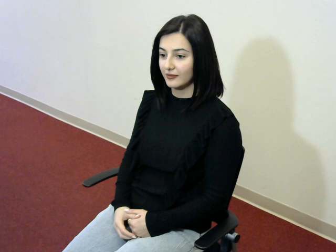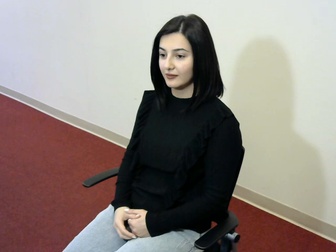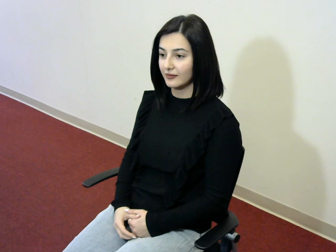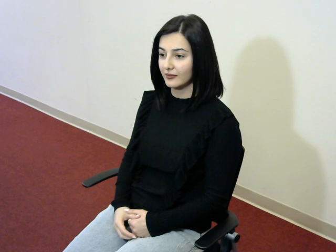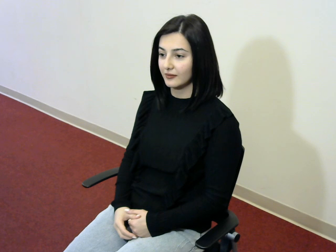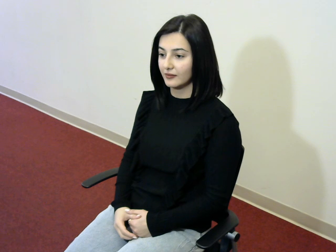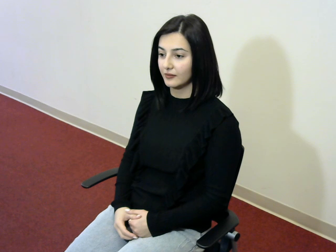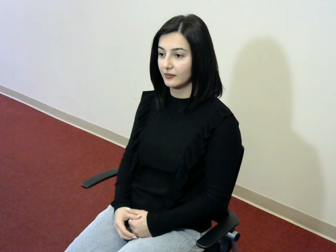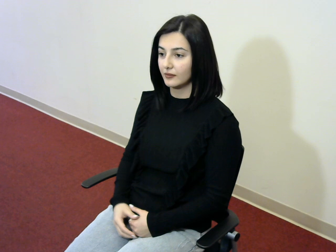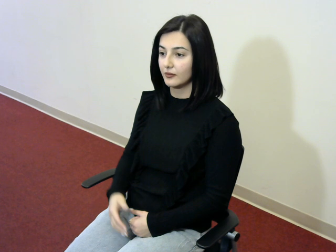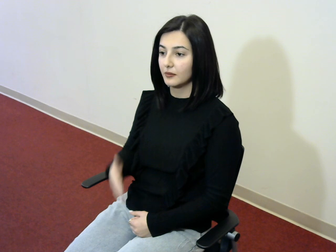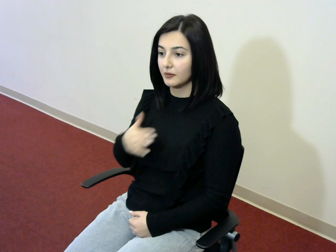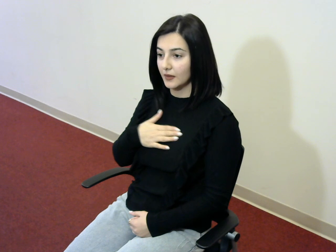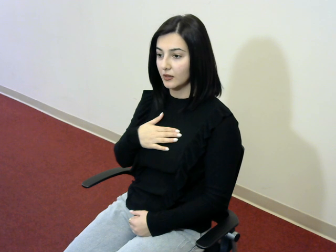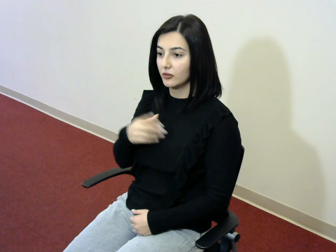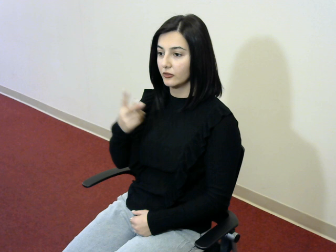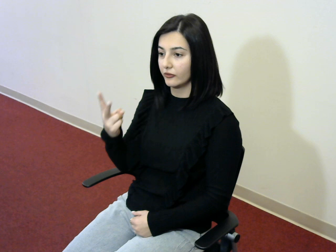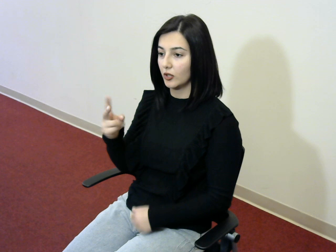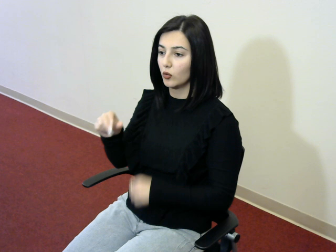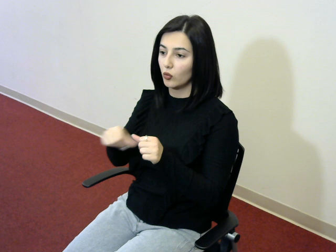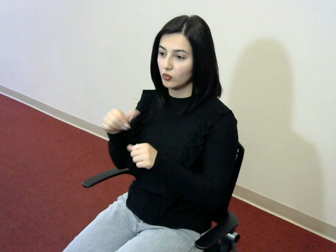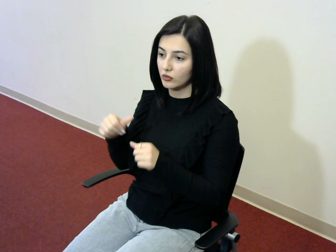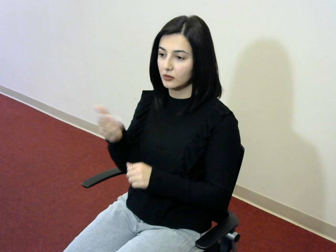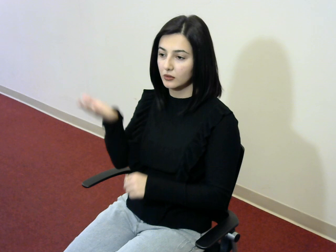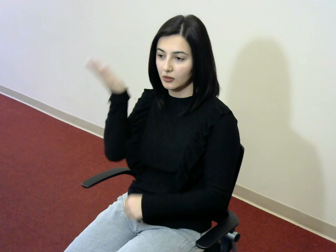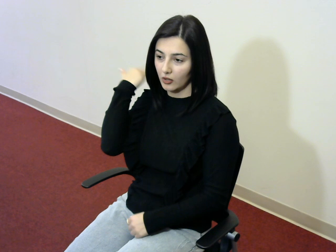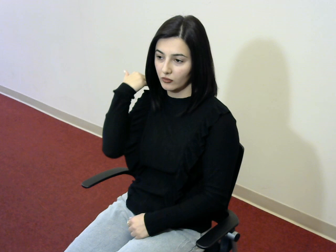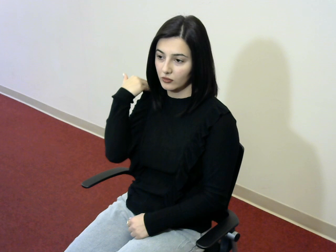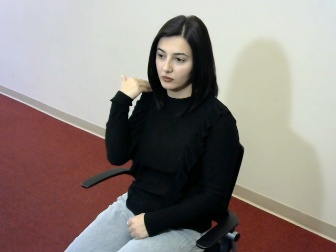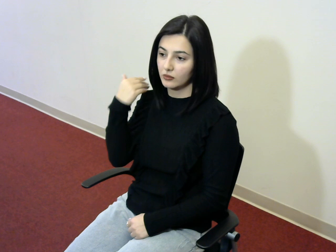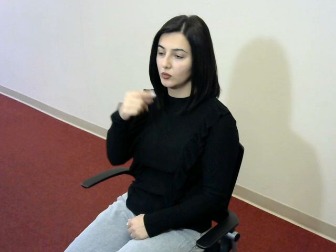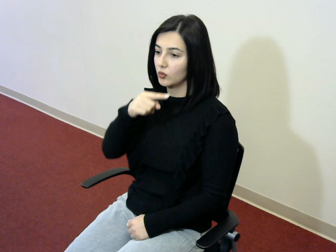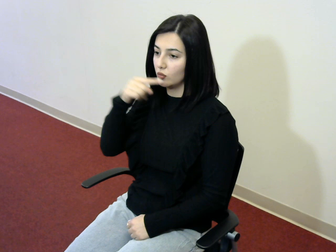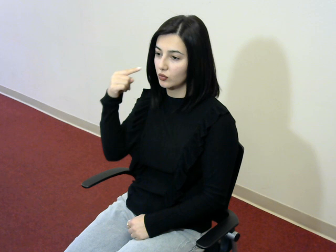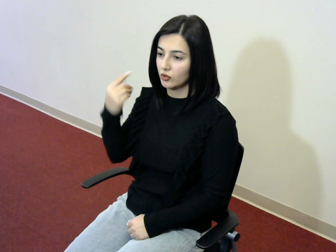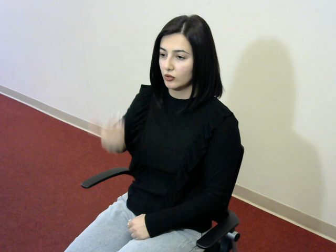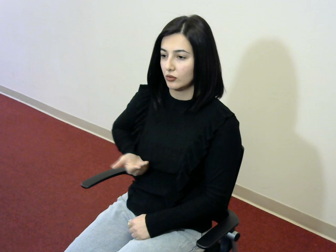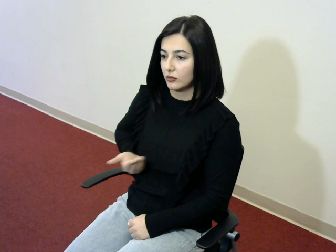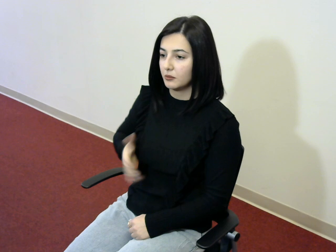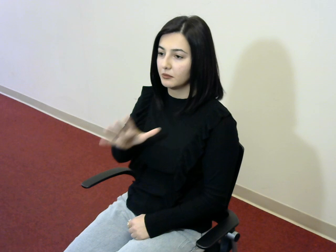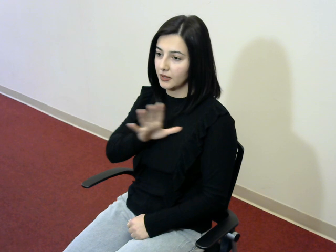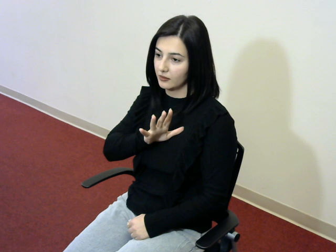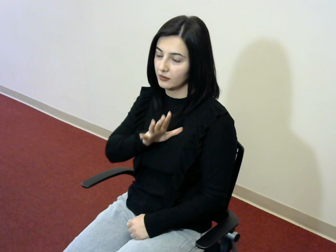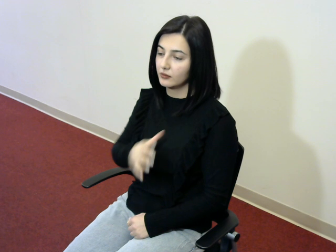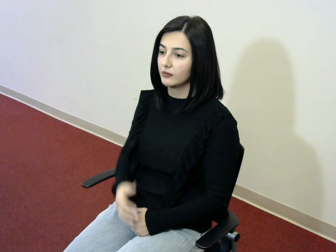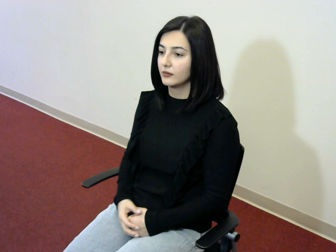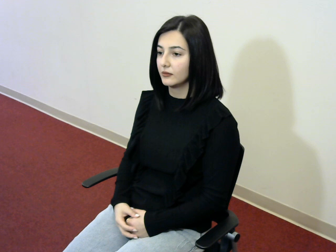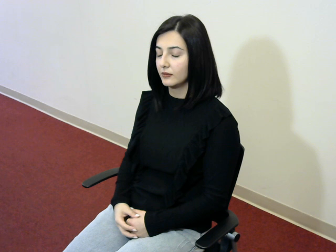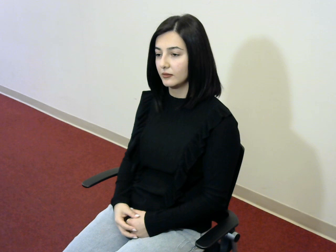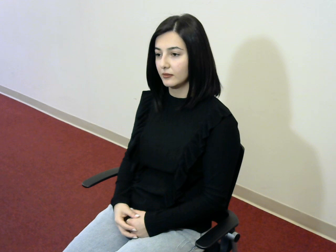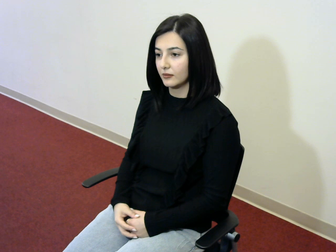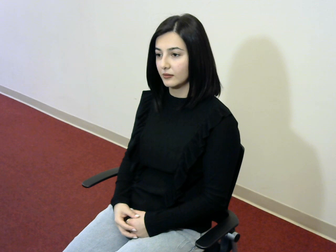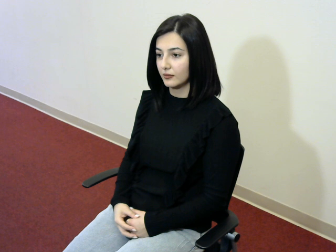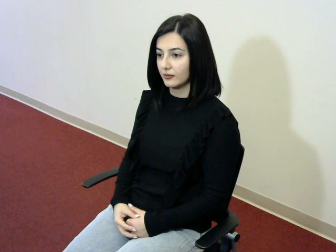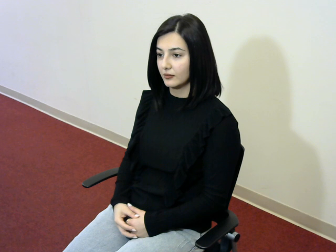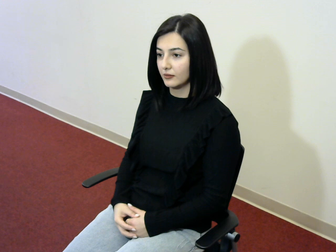Mən iki il öncə Rusiyada yaşayırdım